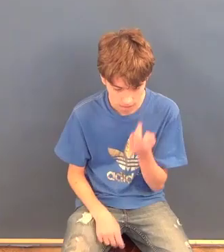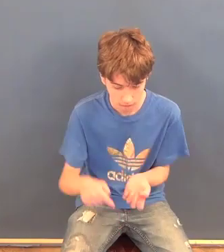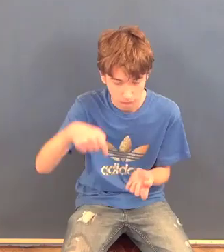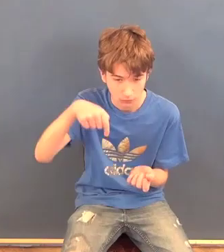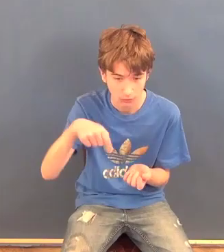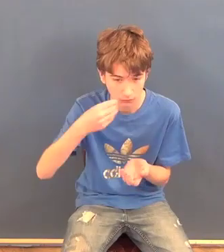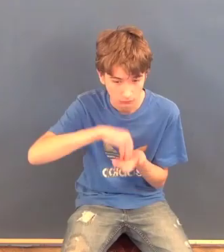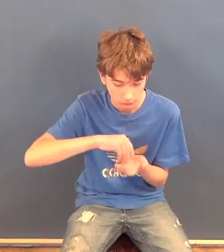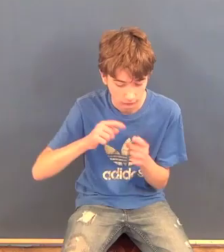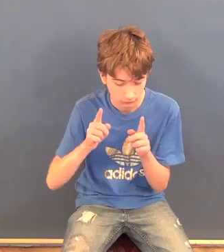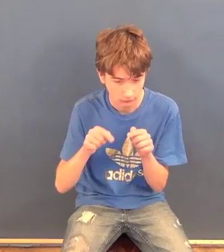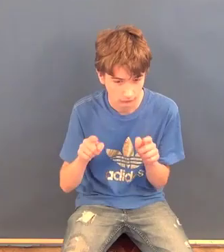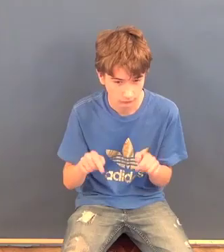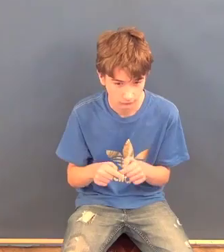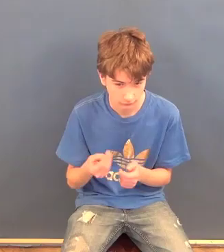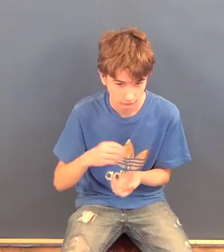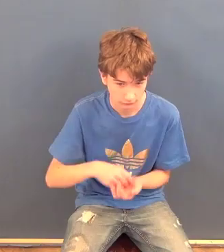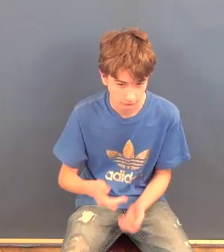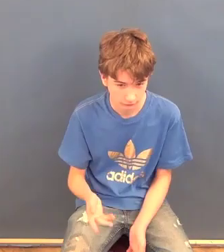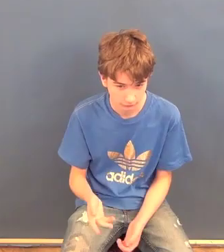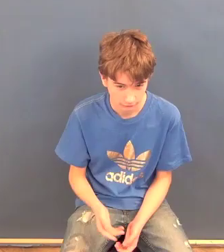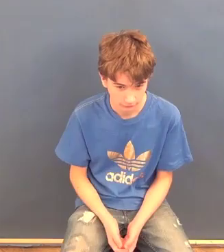Tutaj jest dołożony trójkątny znak.